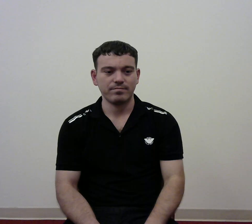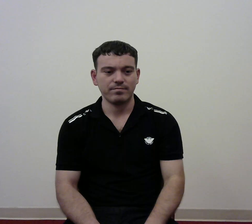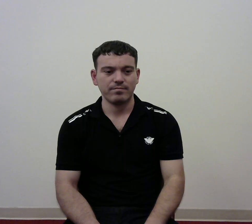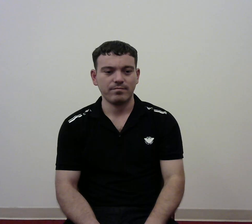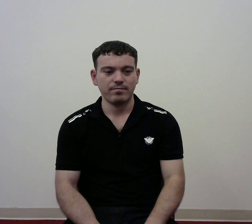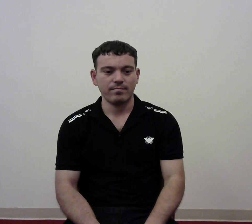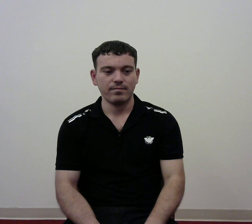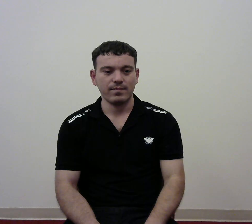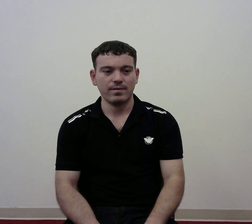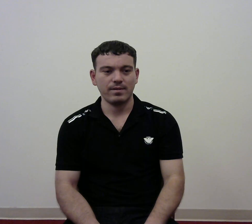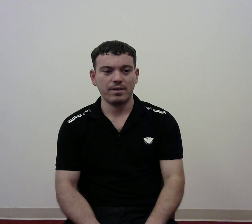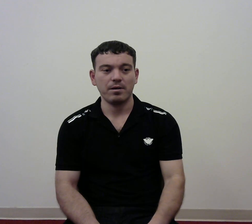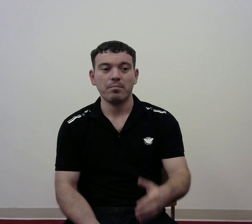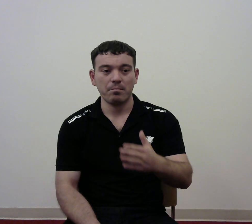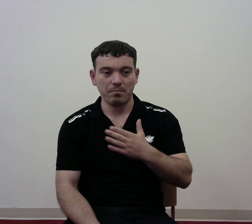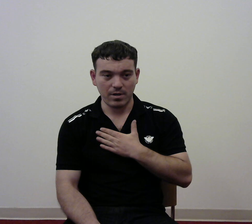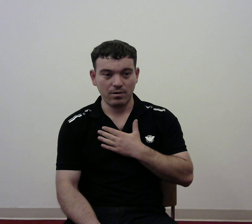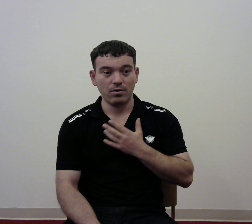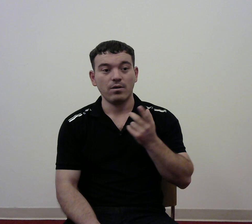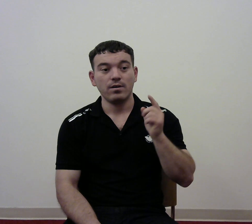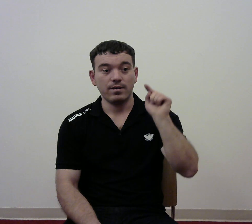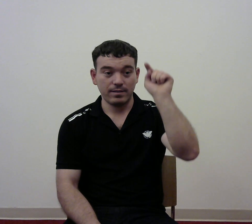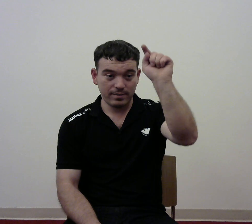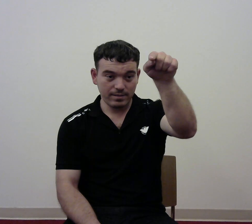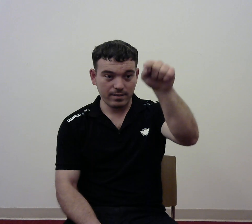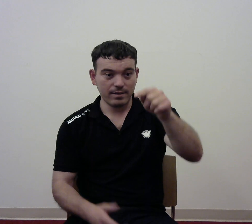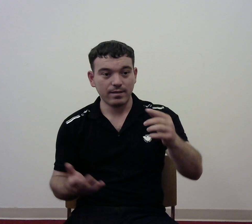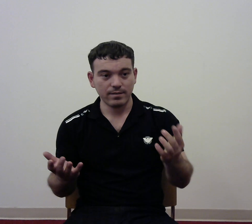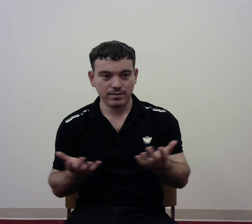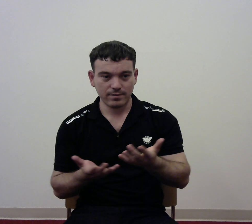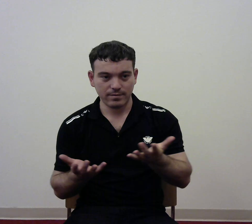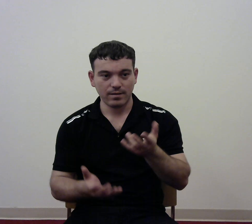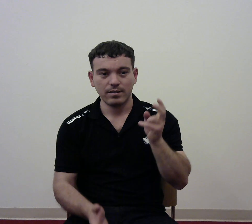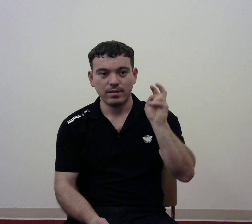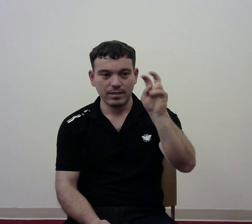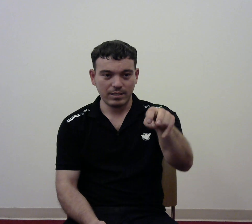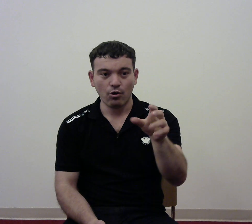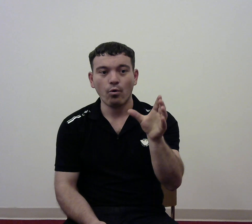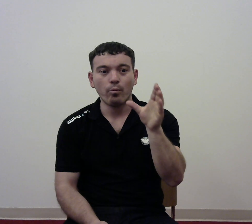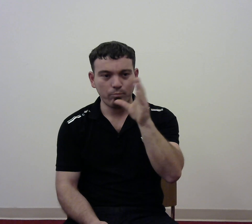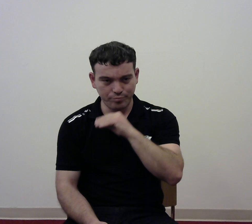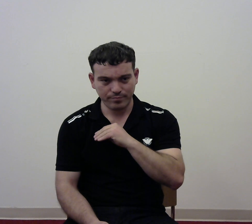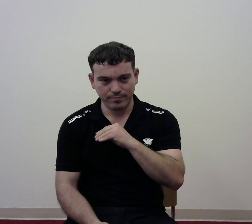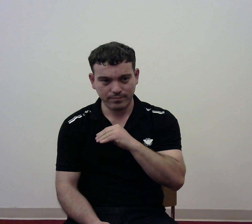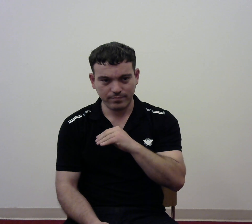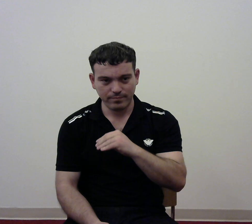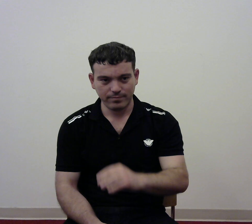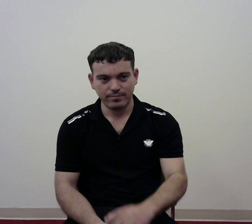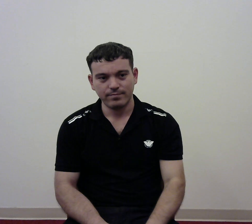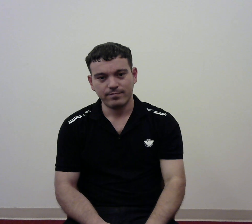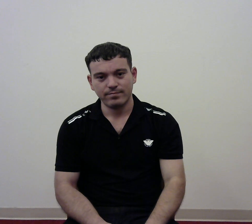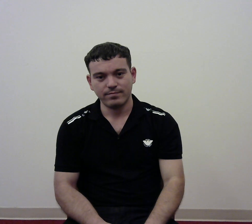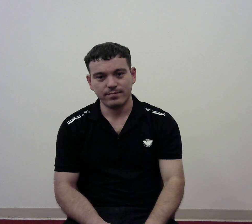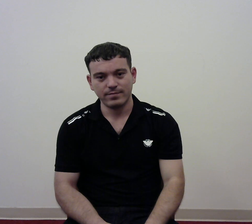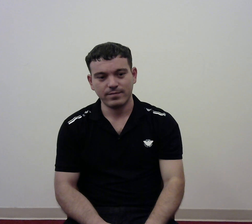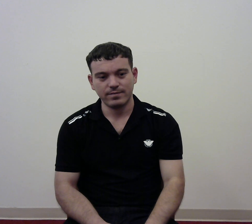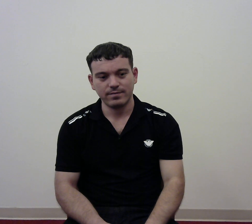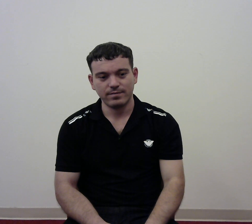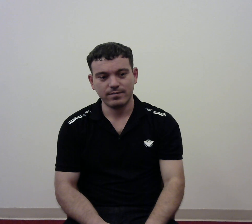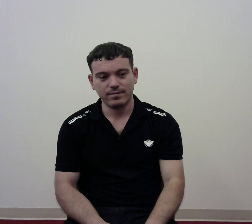Mən ora necə gedə bilərəm?